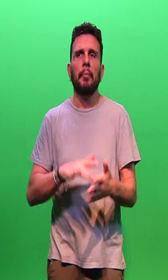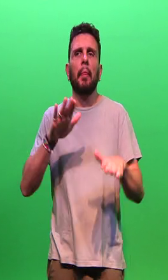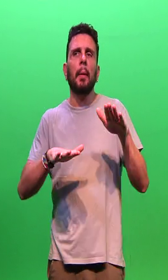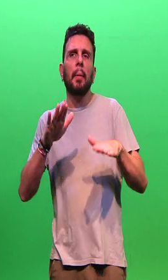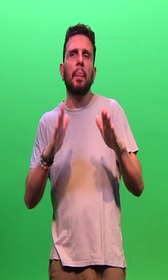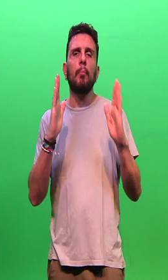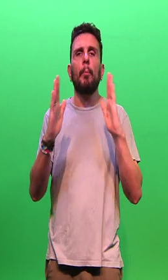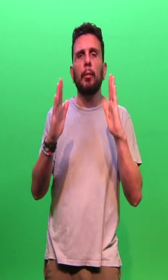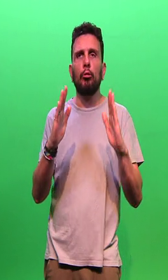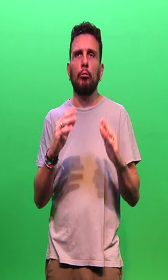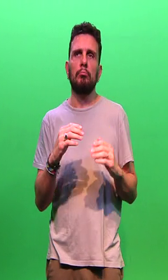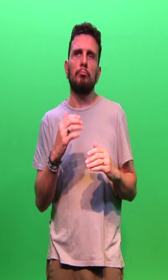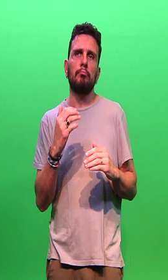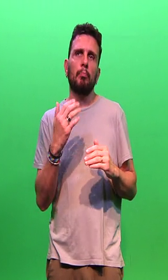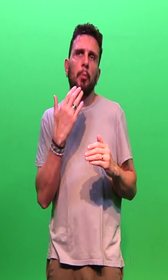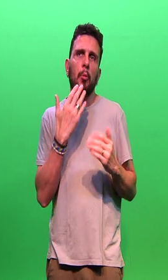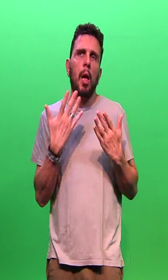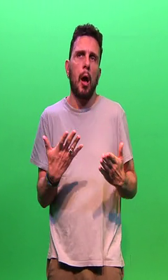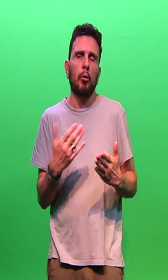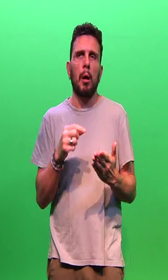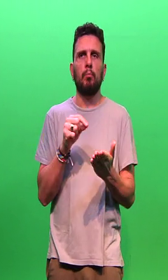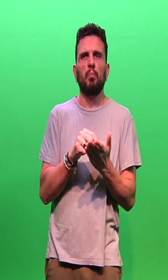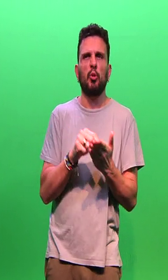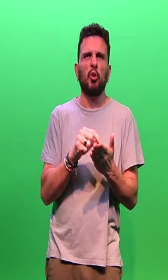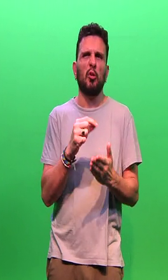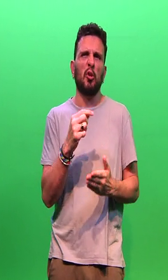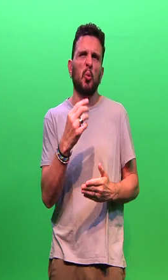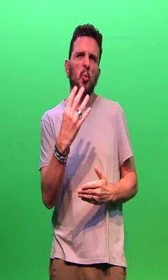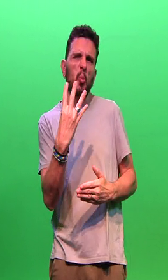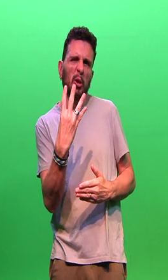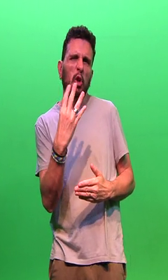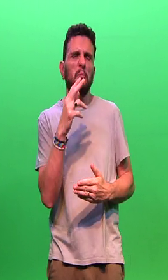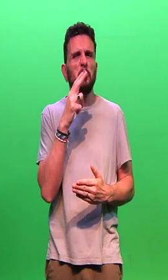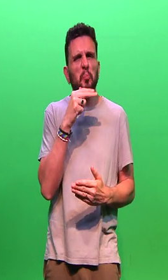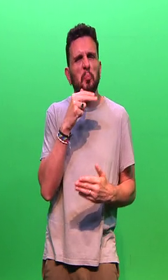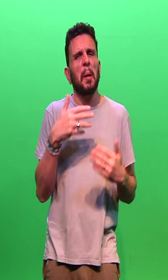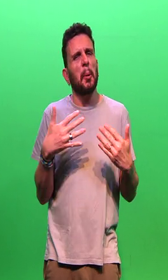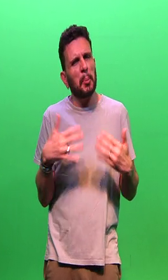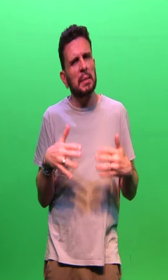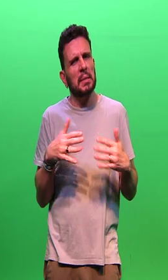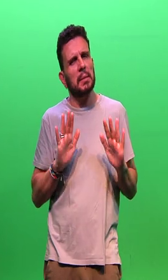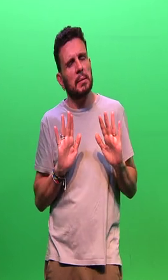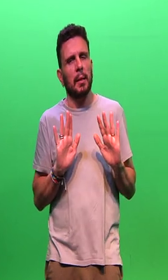Depèn del moment, per exemple, ara, li donaria quatre punts, em fa força mal.